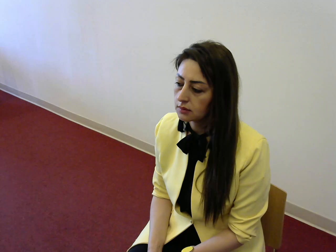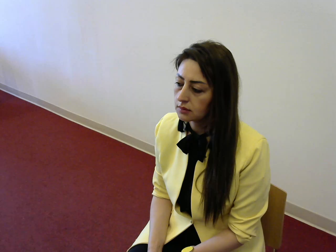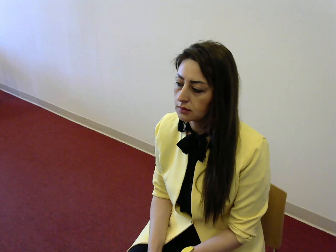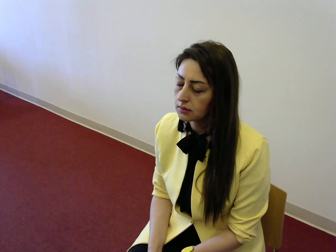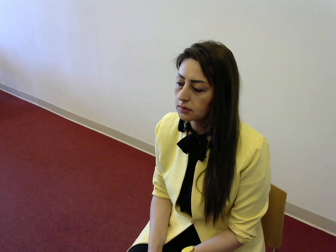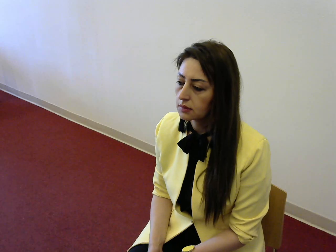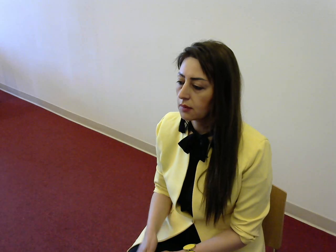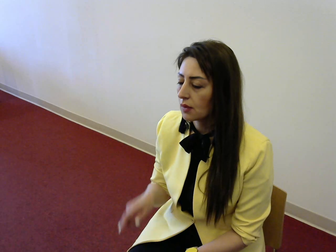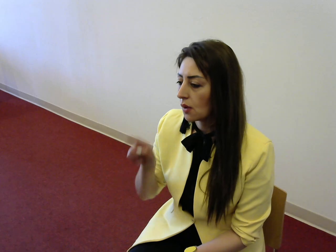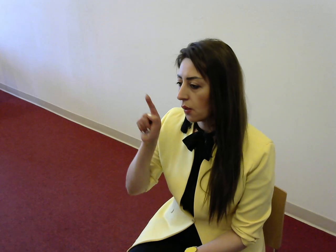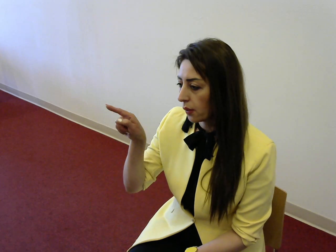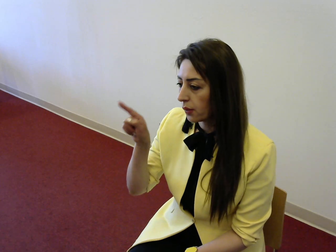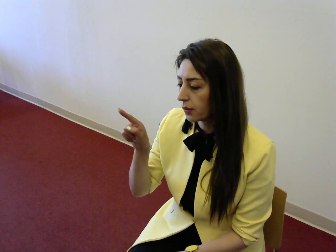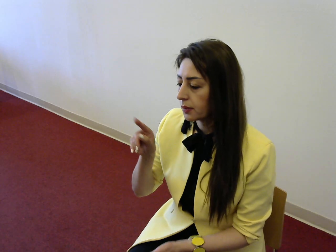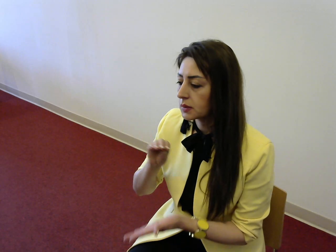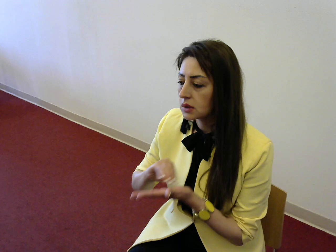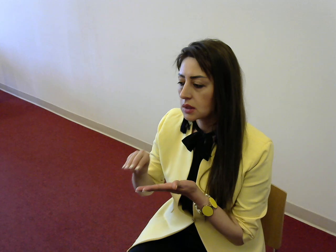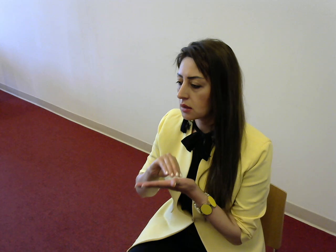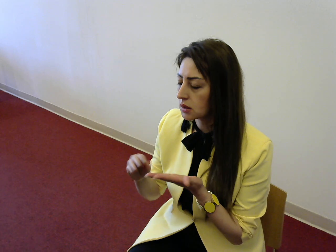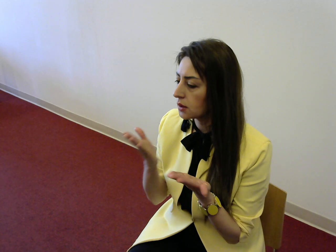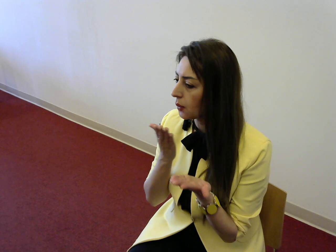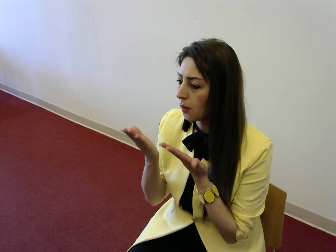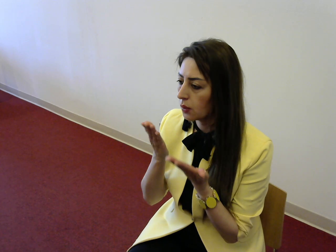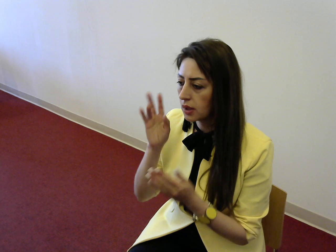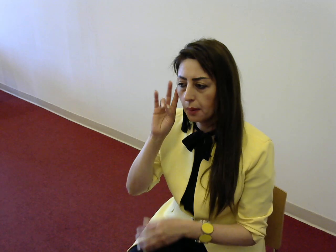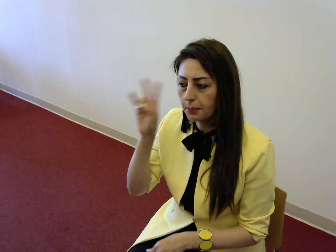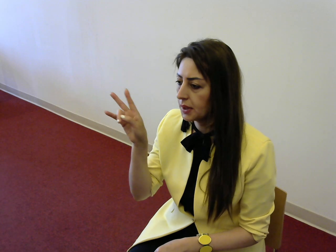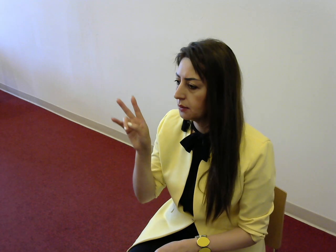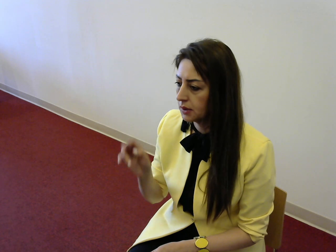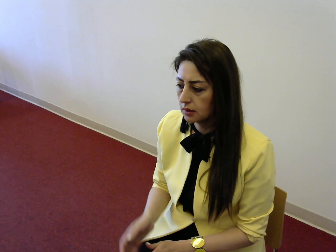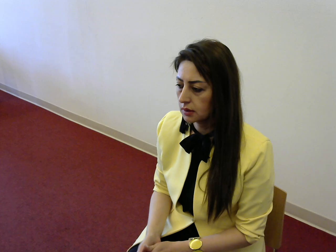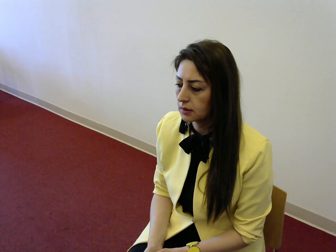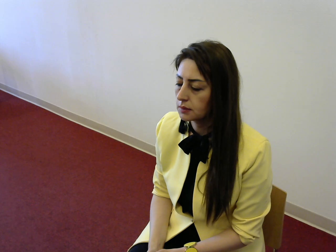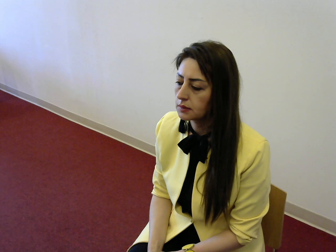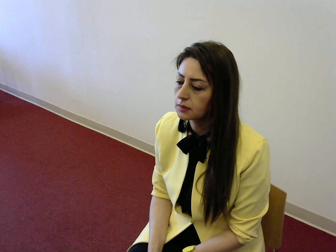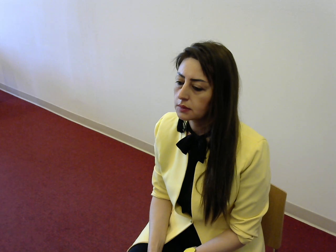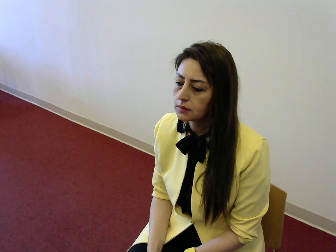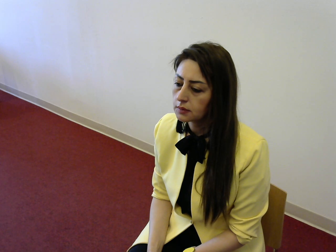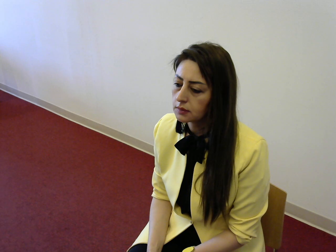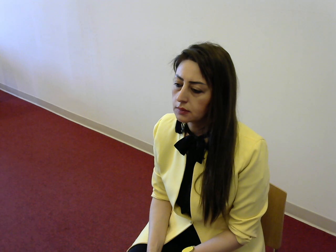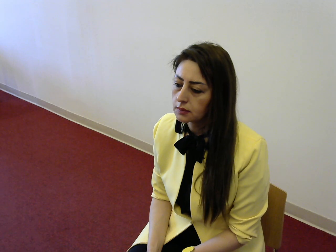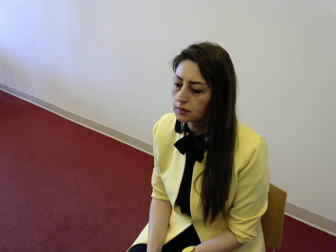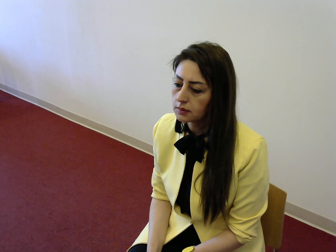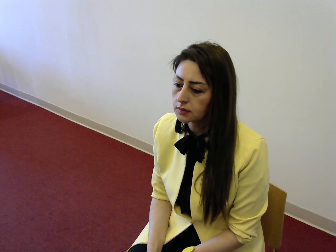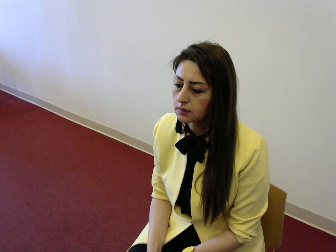O yazıb-oxuya bilmir